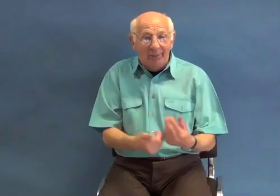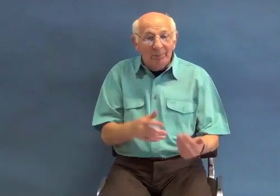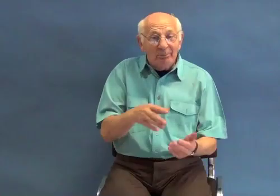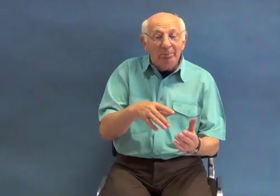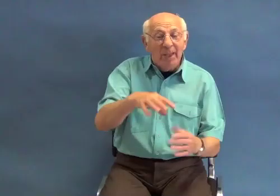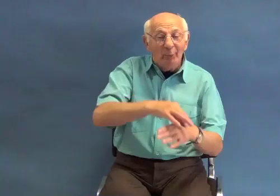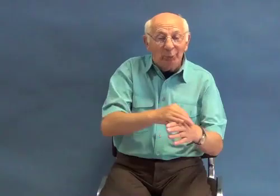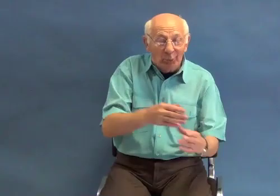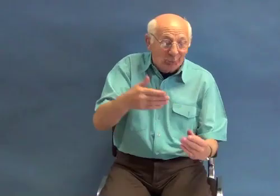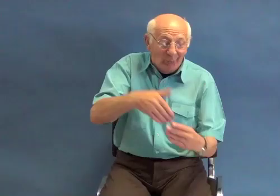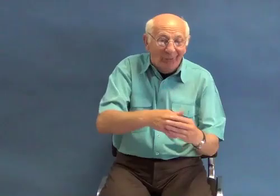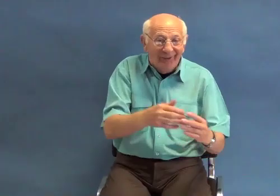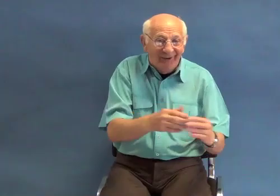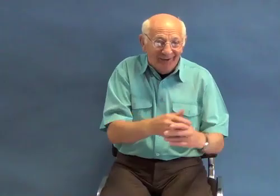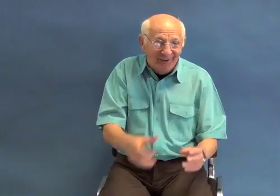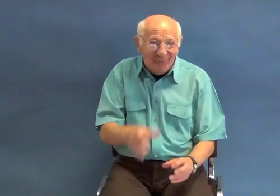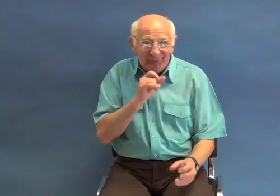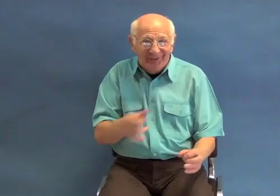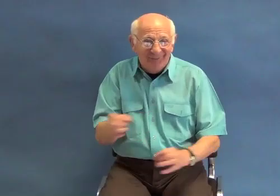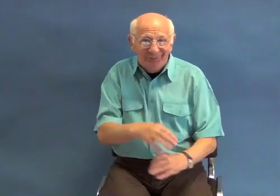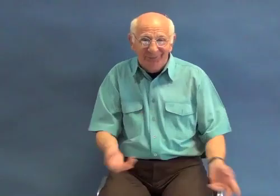Chleb z mięsem i picie.